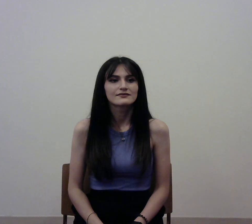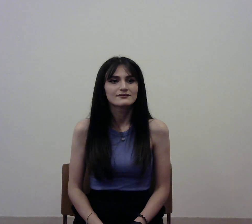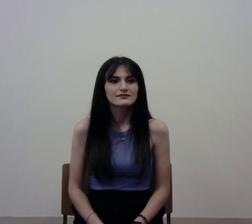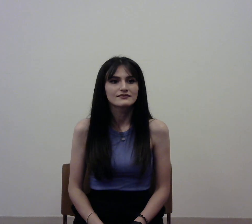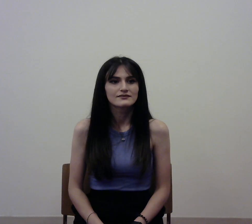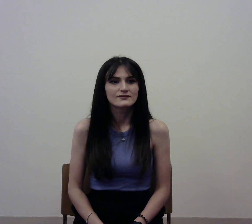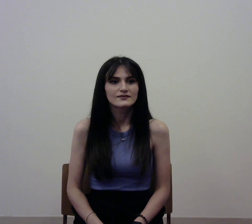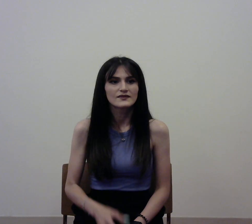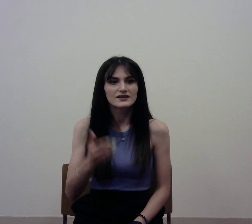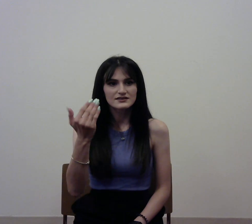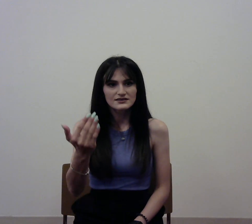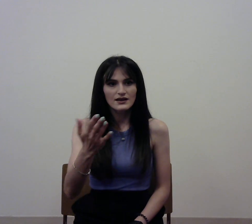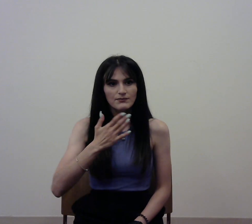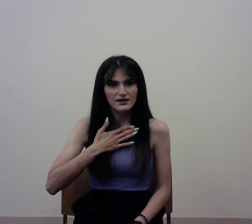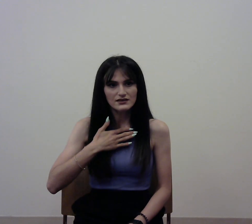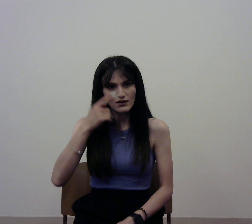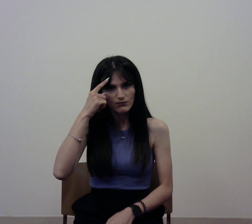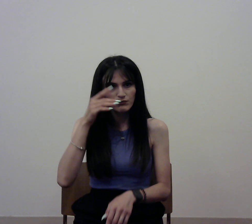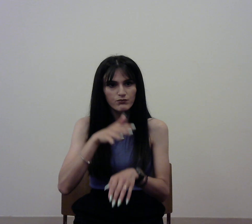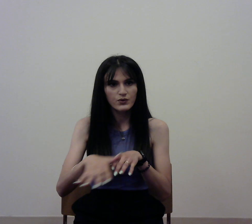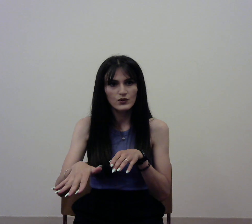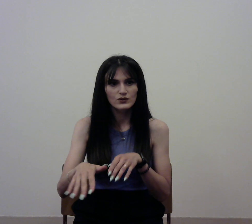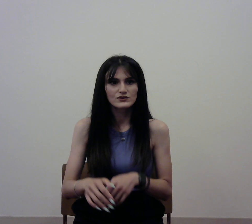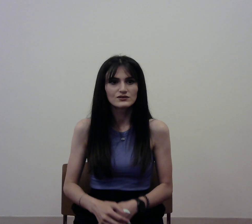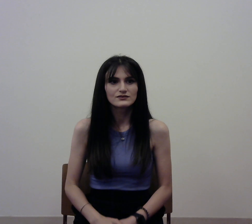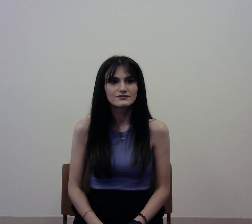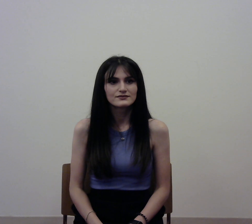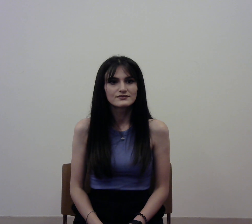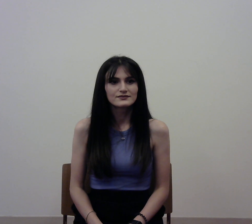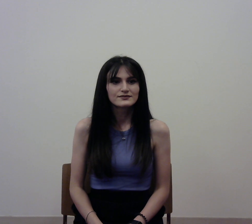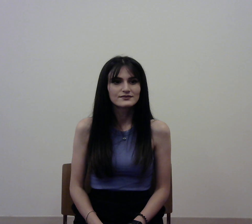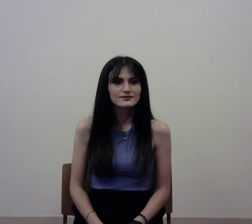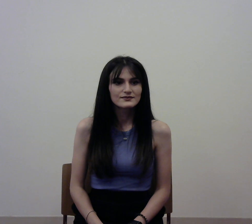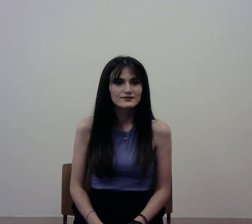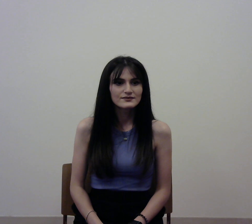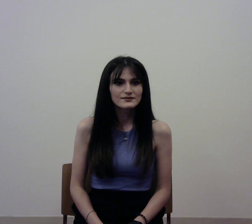Siz məni başa düşürsüz?